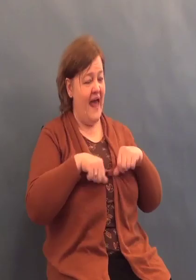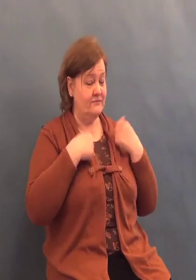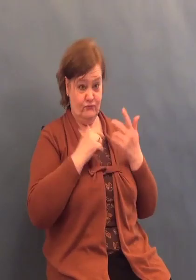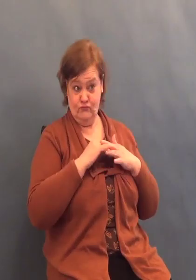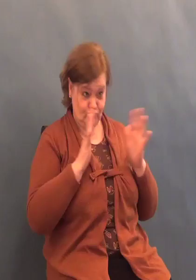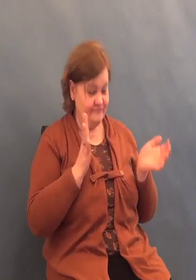I już wszystko.